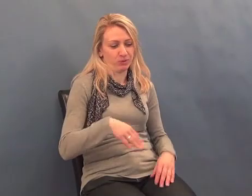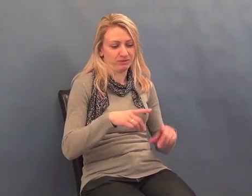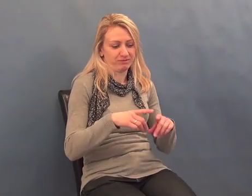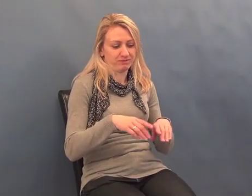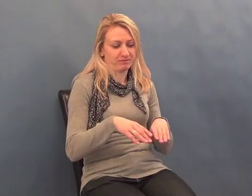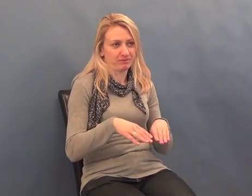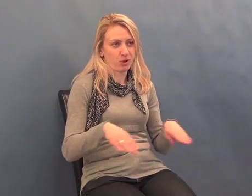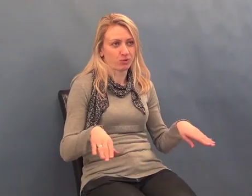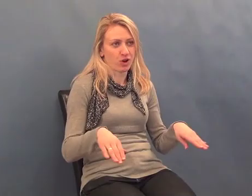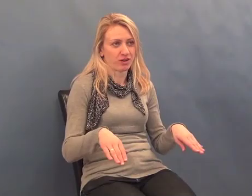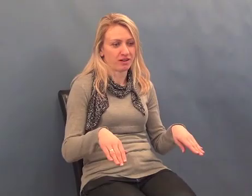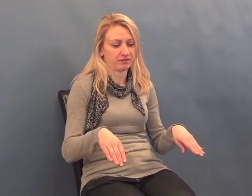Podłoga.